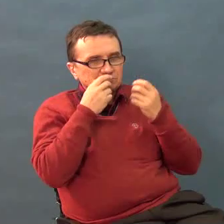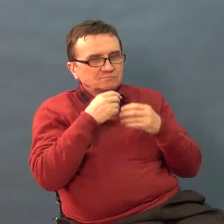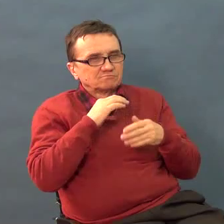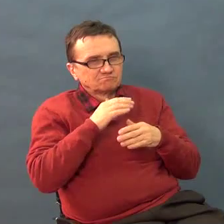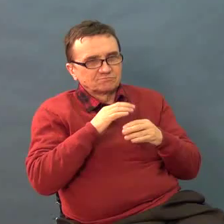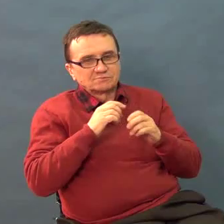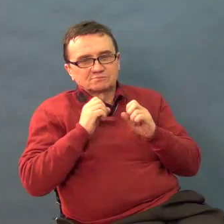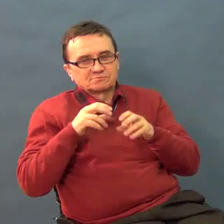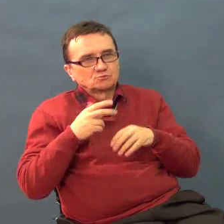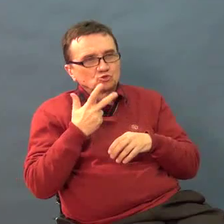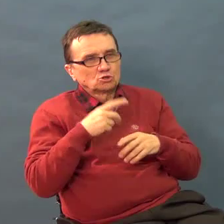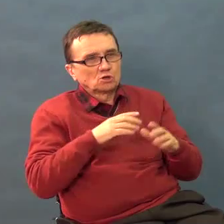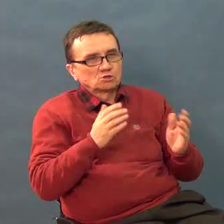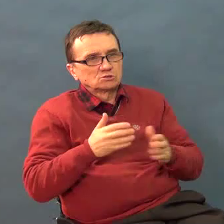Wrzuca je do trzech koszy.